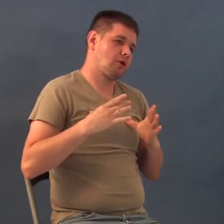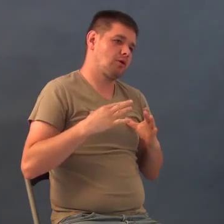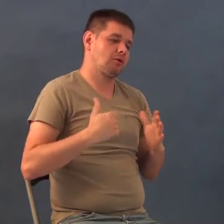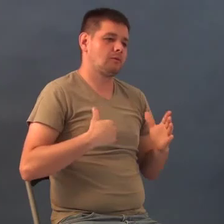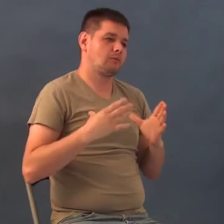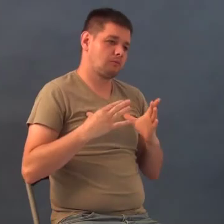Poniedziałek.